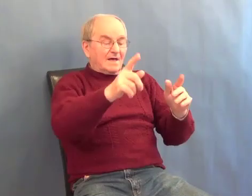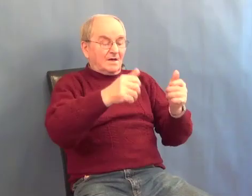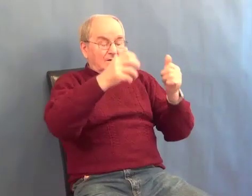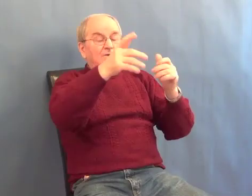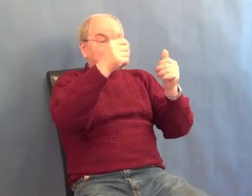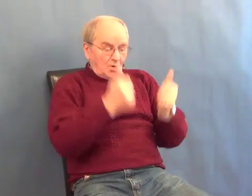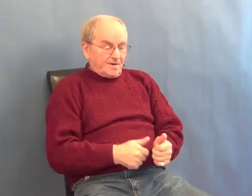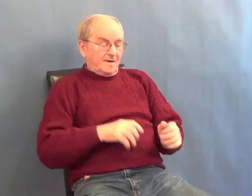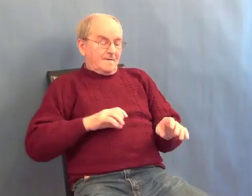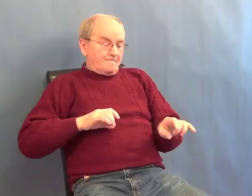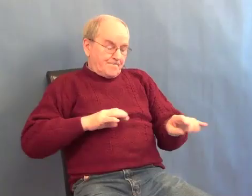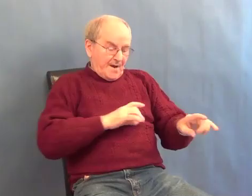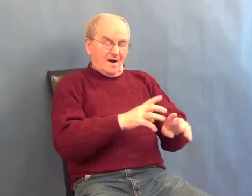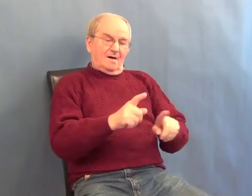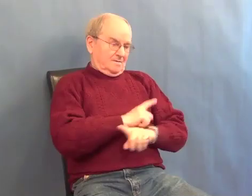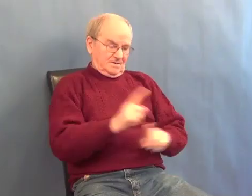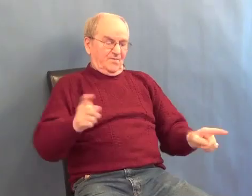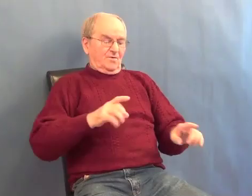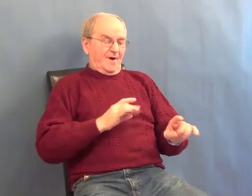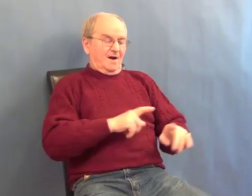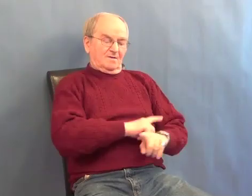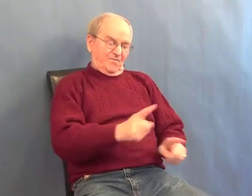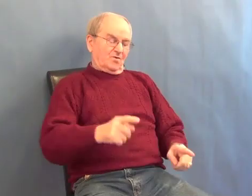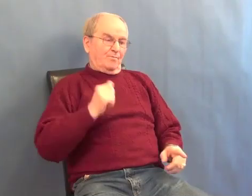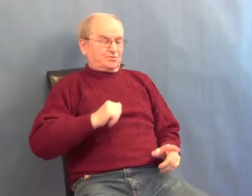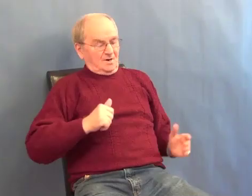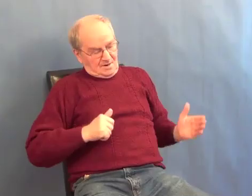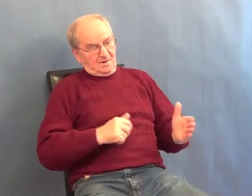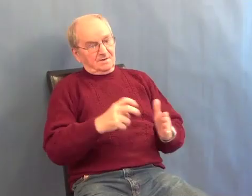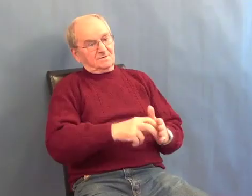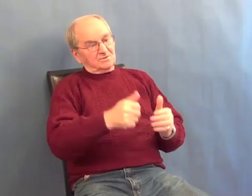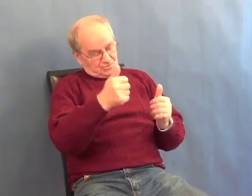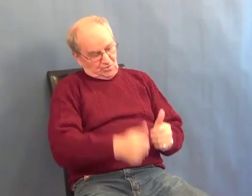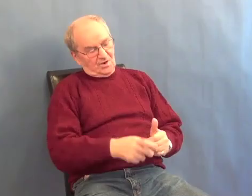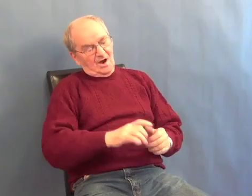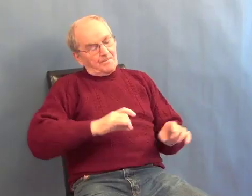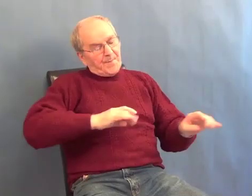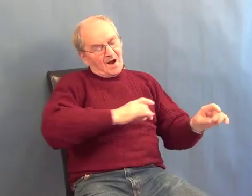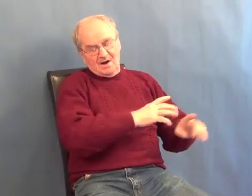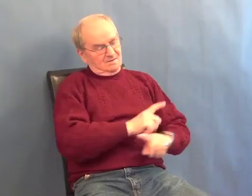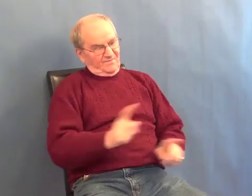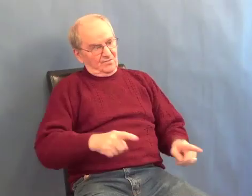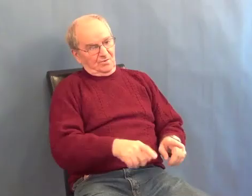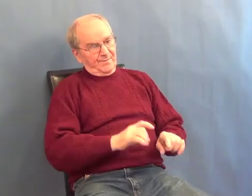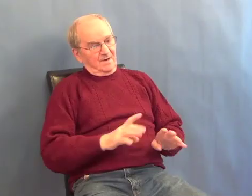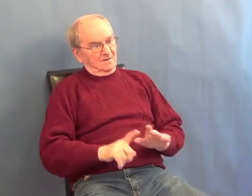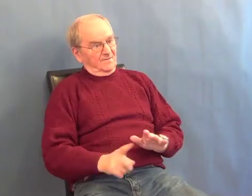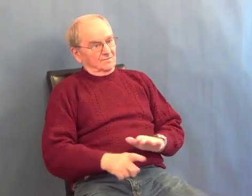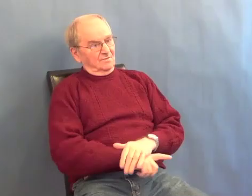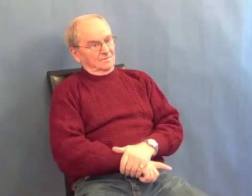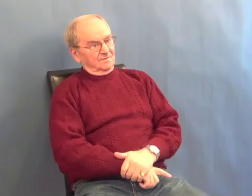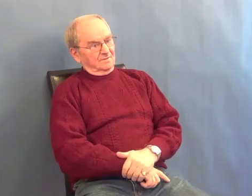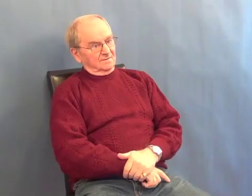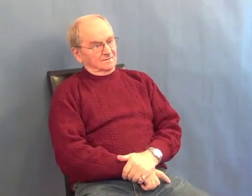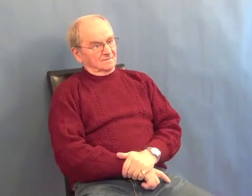Nie wolno wbiegać na jezdnię, trzeba stać i czekać, aż samochód się zatrzyma, wtedy dopiero można wsiąść, nie wolno biegać, trzeba stać.